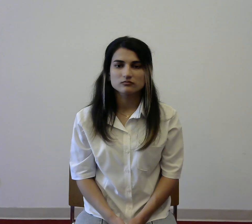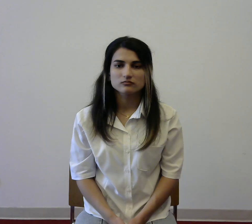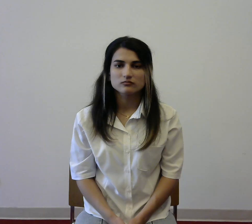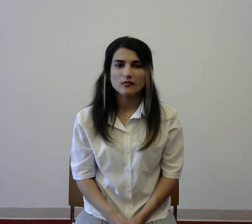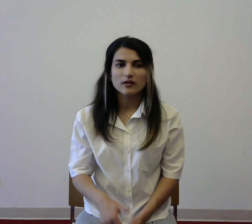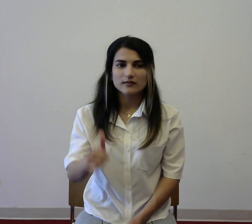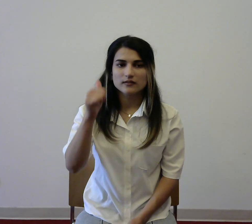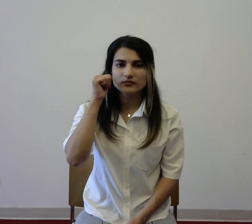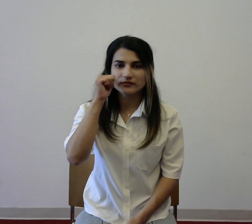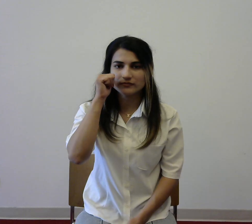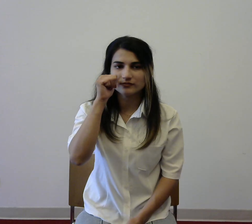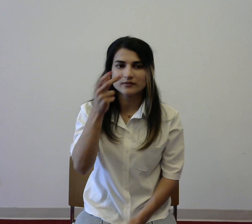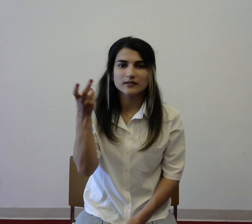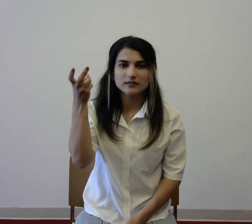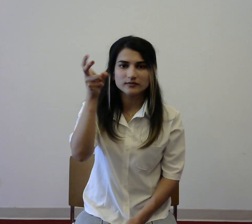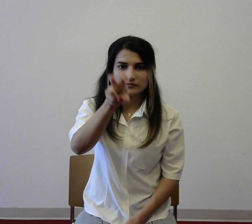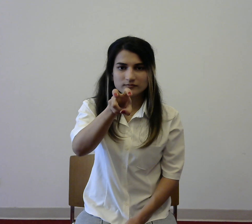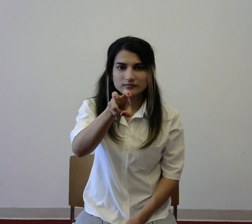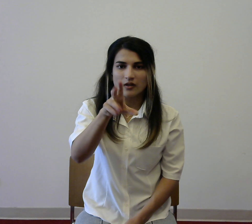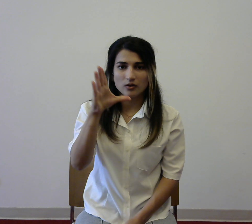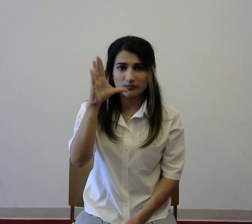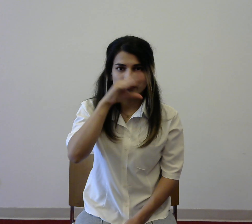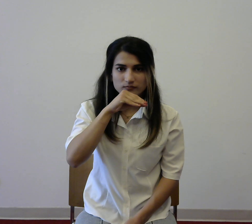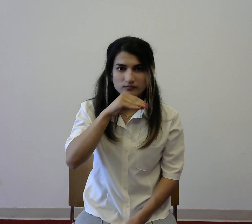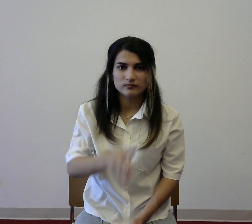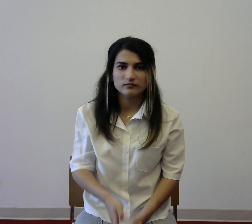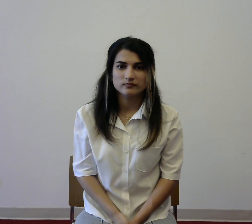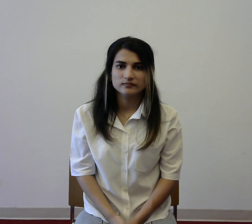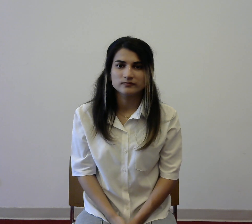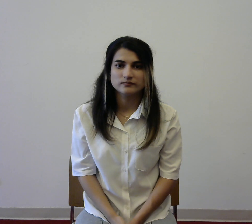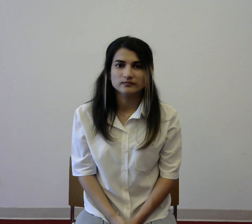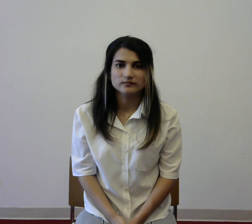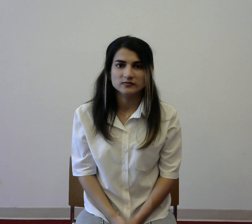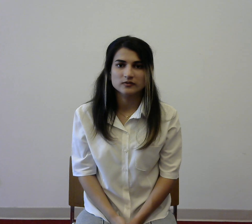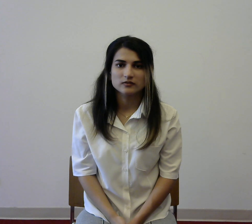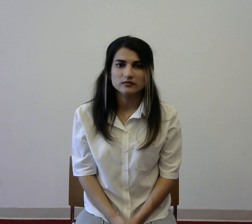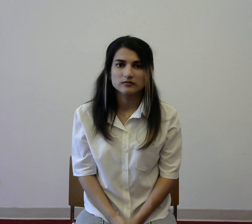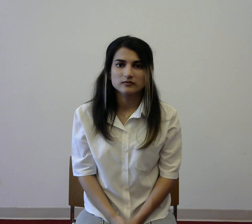Sabah gələ bilərəmmi?